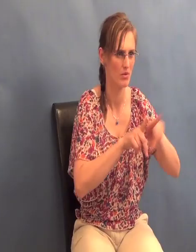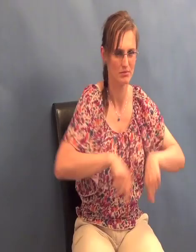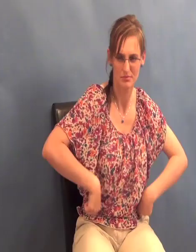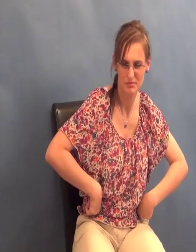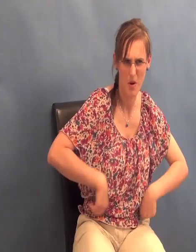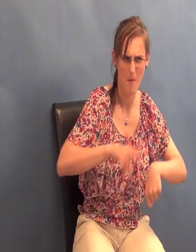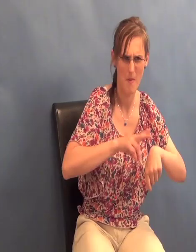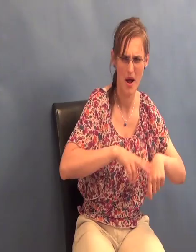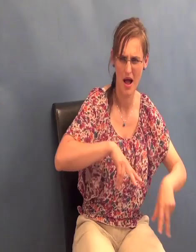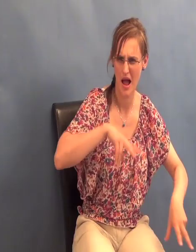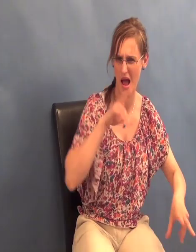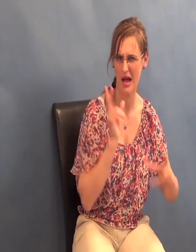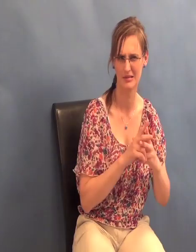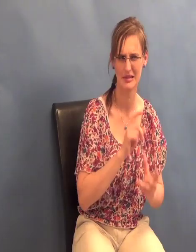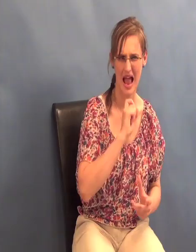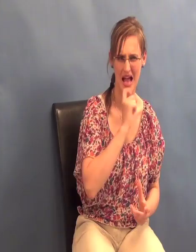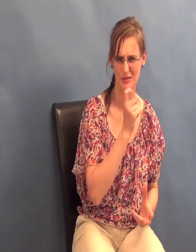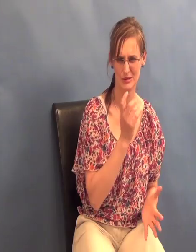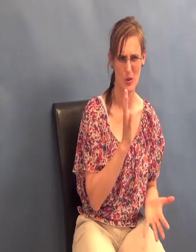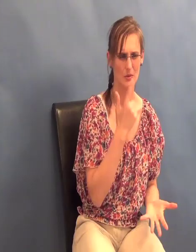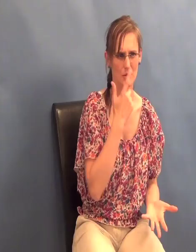Policjant nie odpuści mu, czuje, że coś tu jest nie tak.